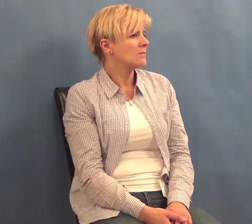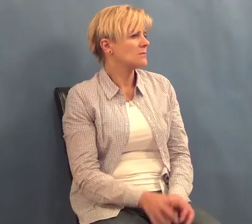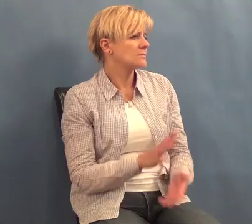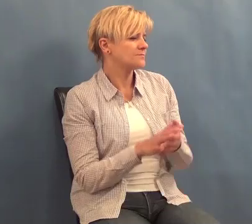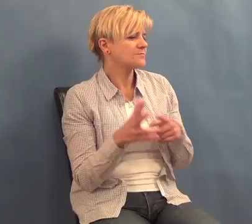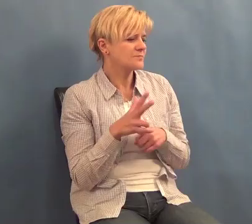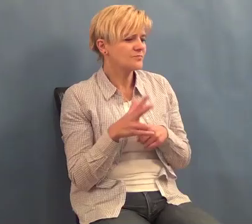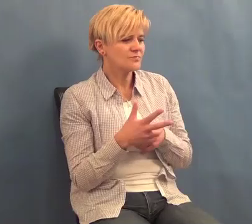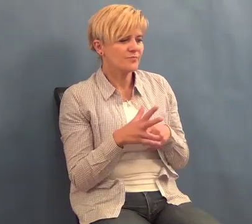Bez anteny.